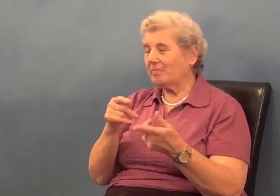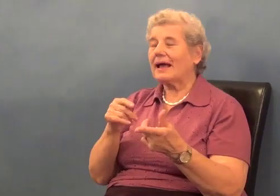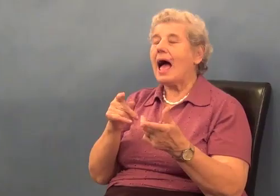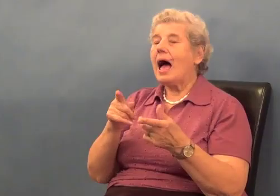No.